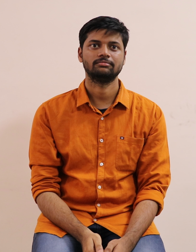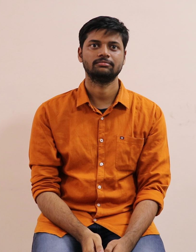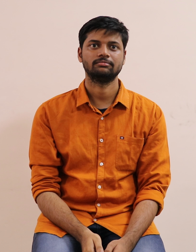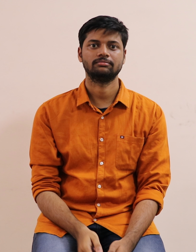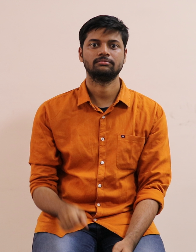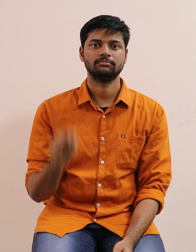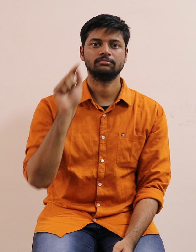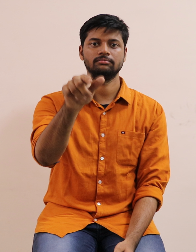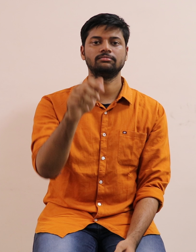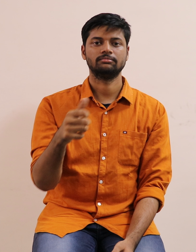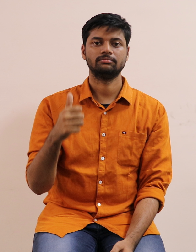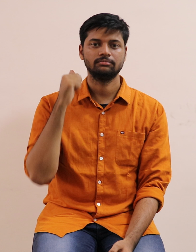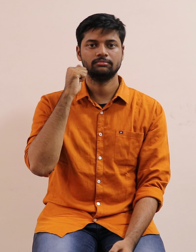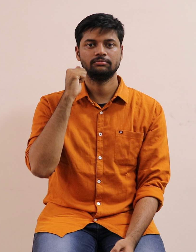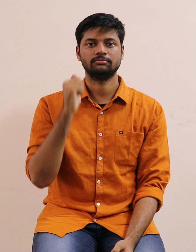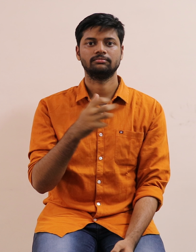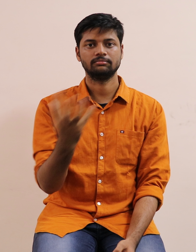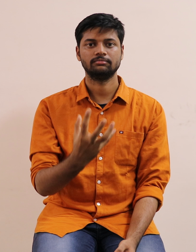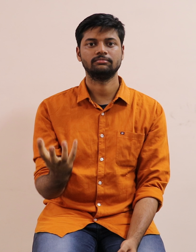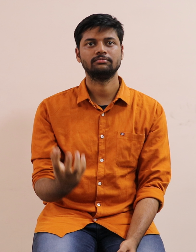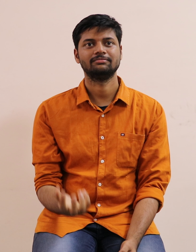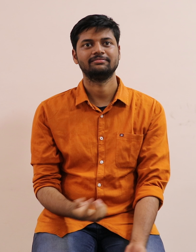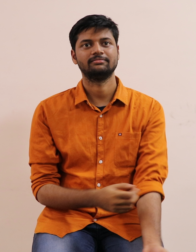what are you doing